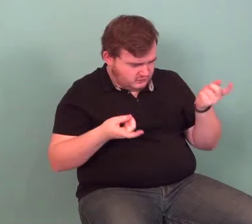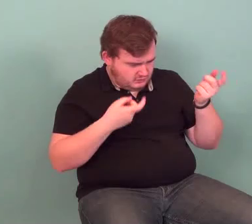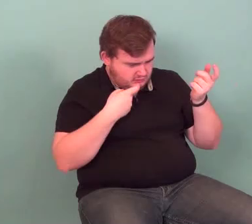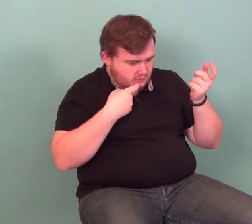Co to jest?